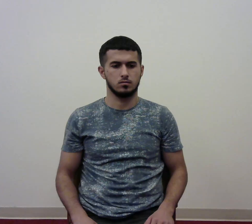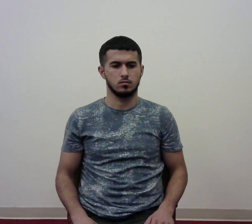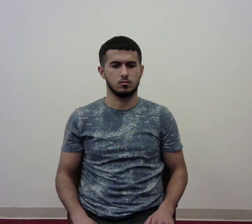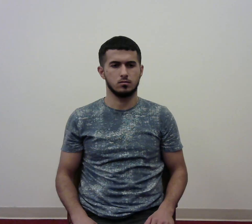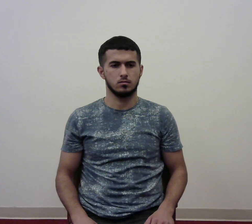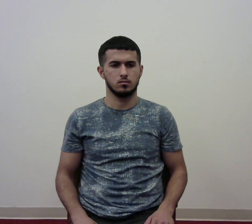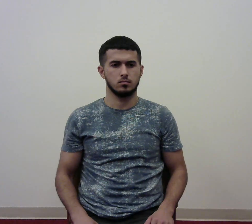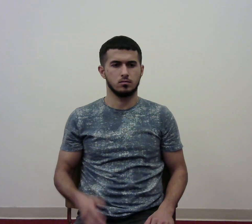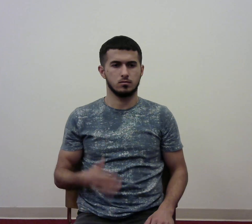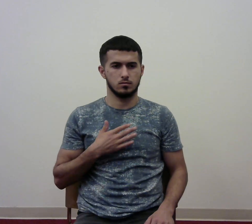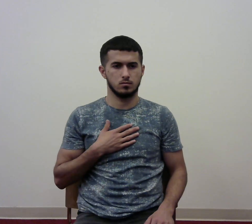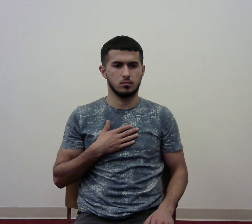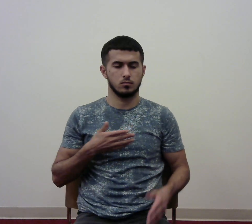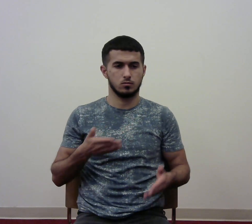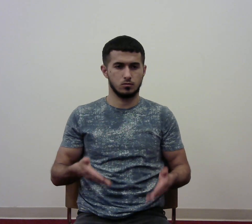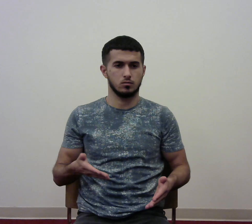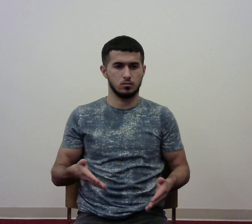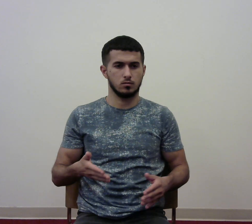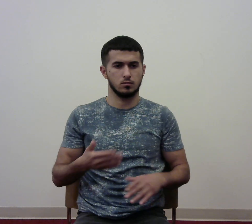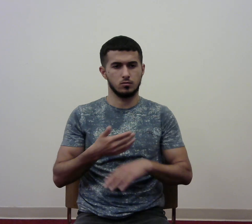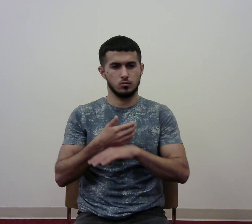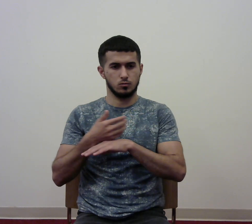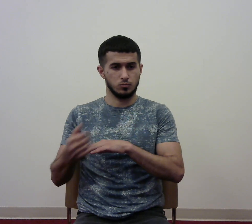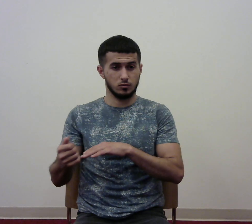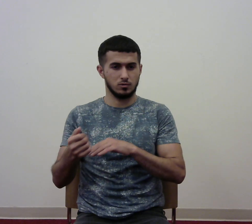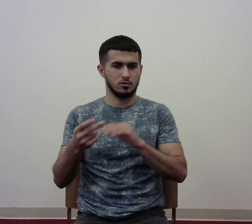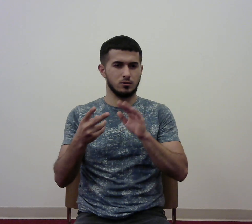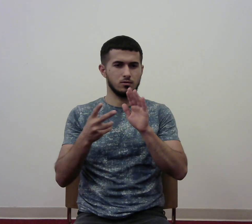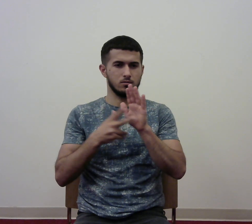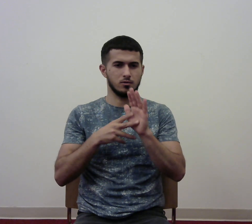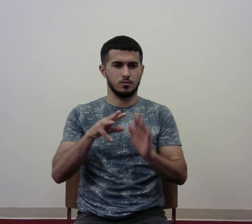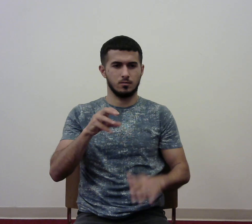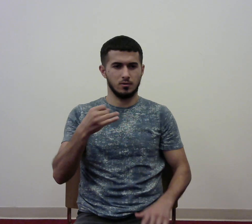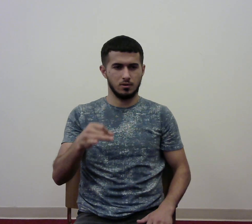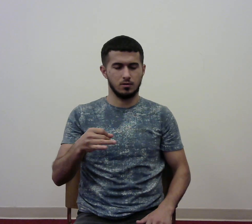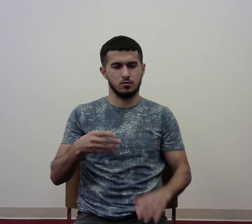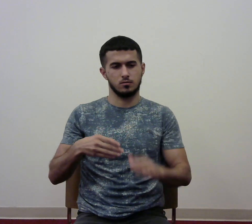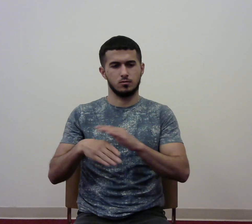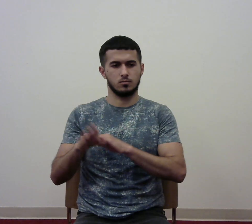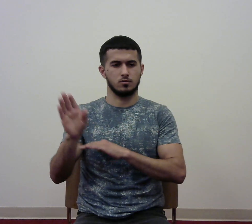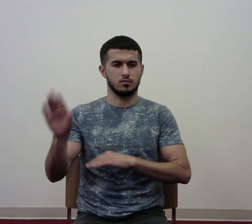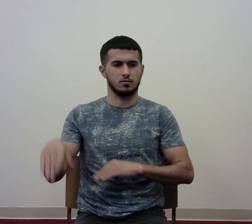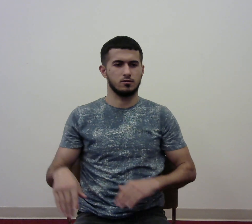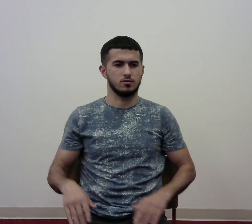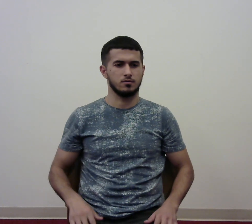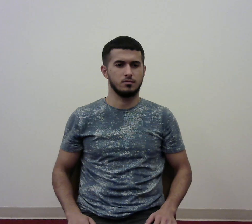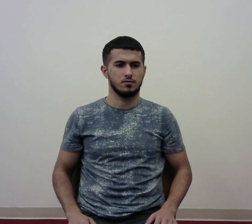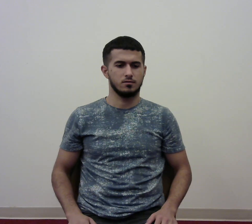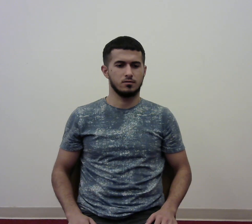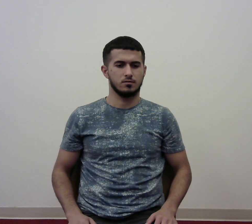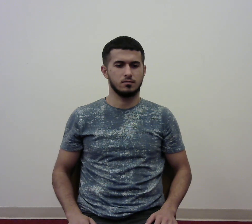Mən burdan çıxıb 28 maya gedəcəm